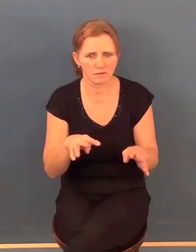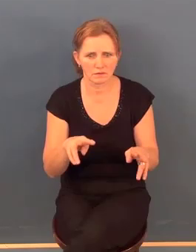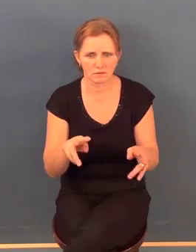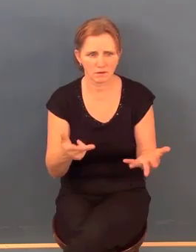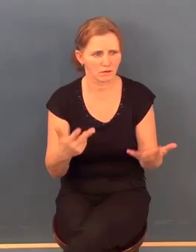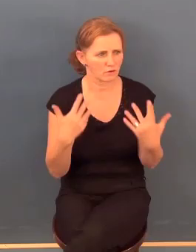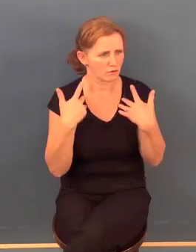Zdziwili się, że żyje.